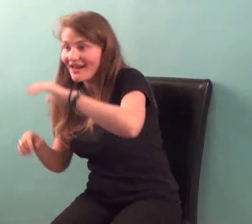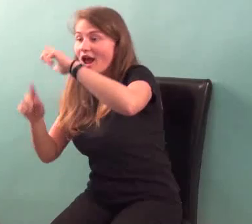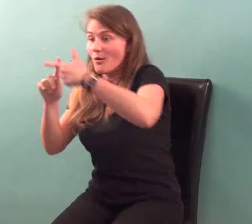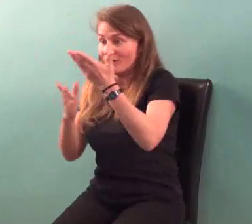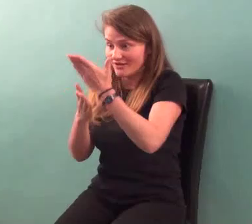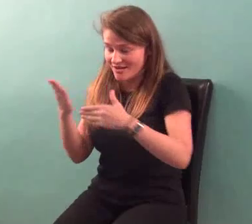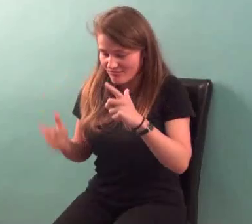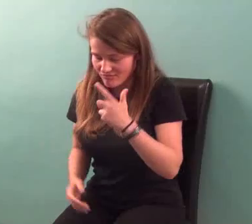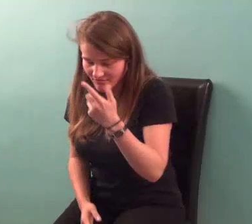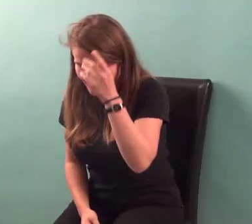Teraz druga część.